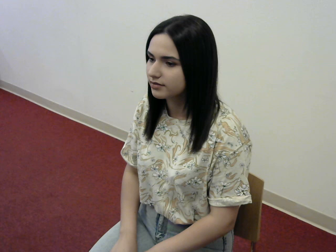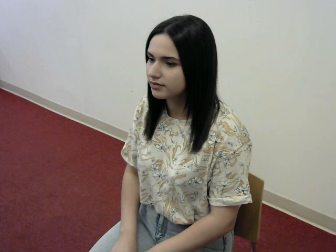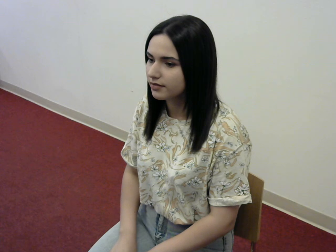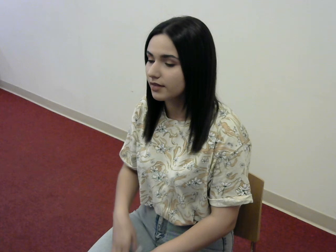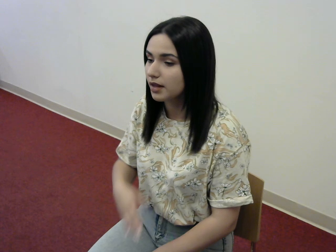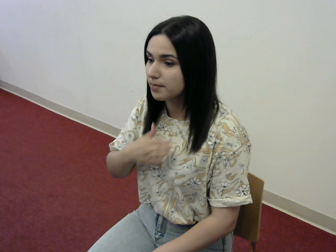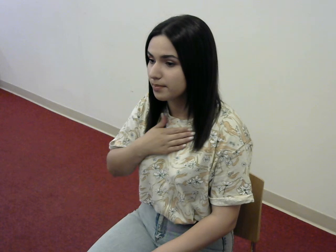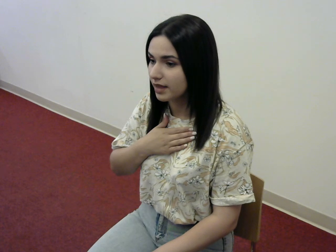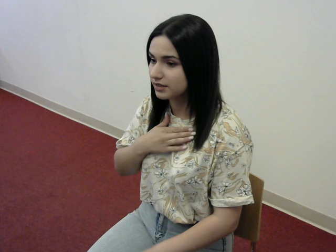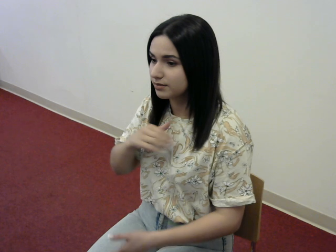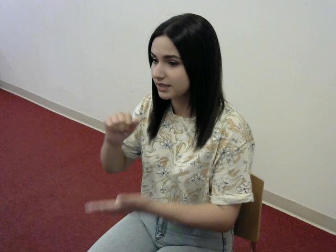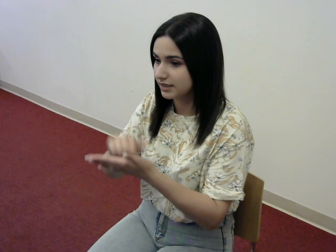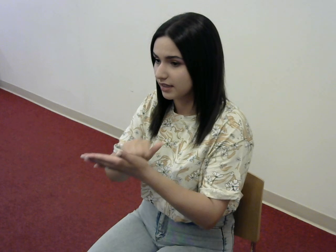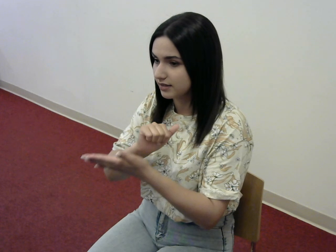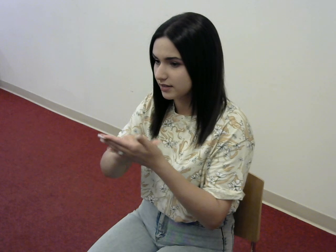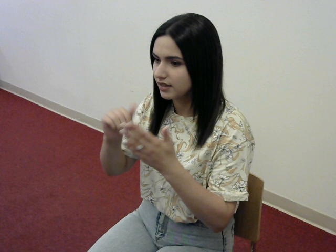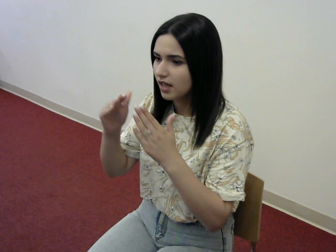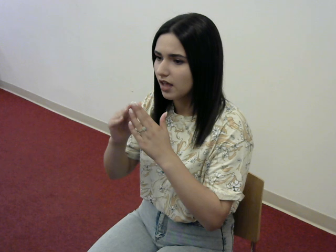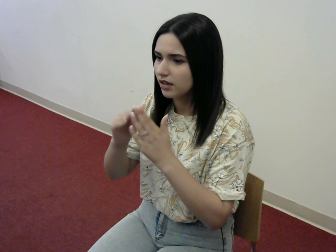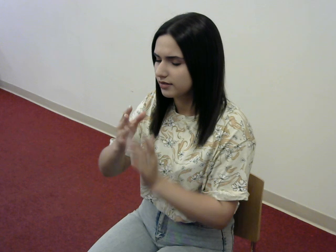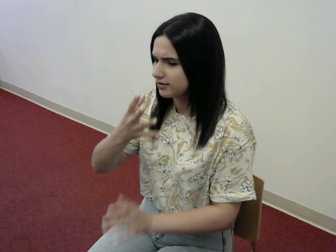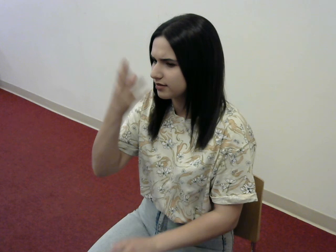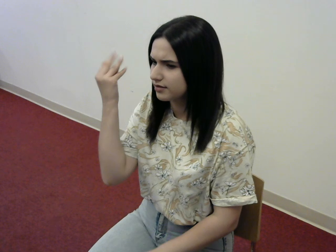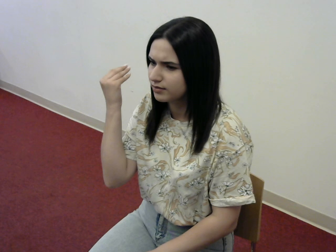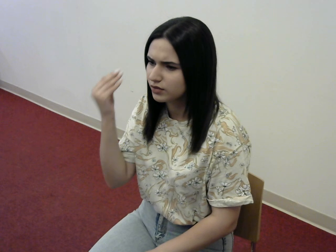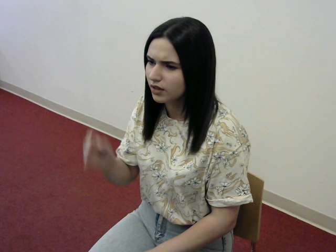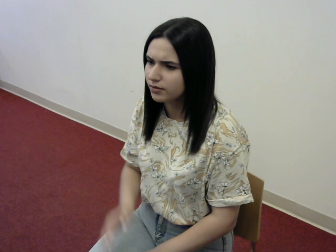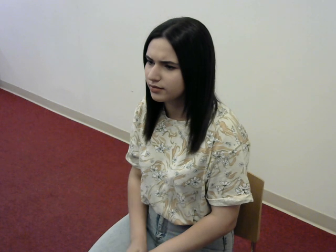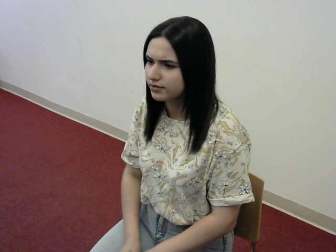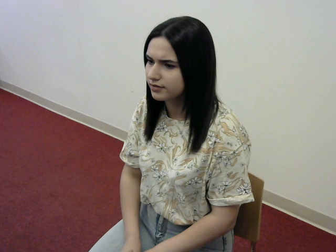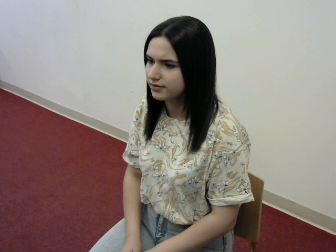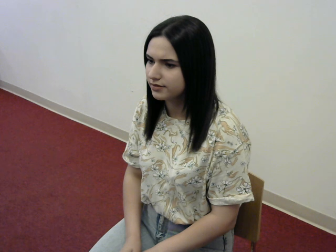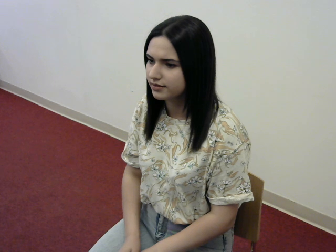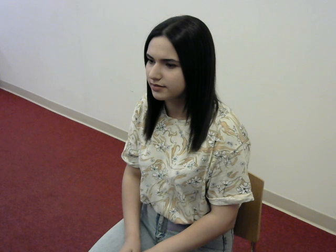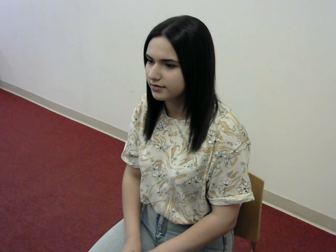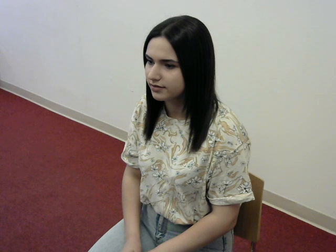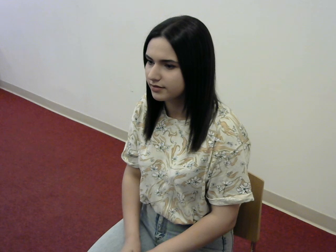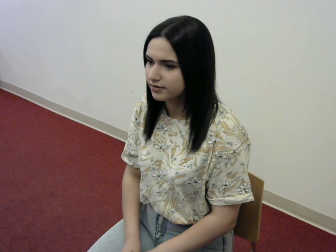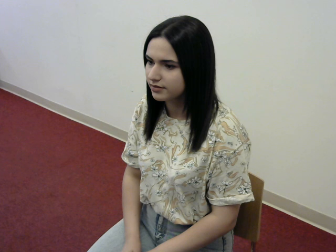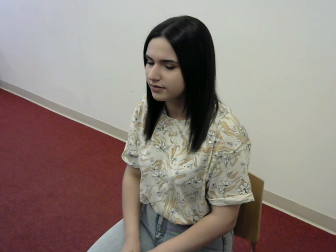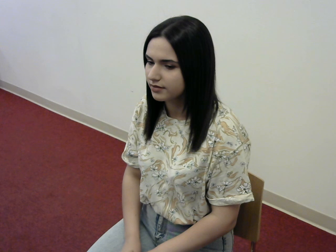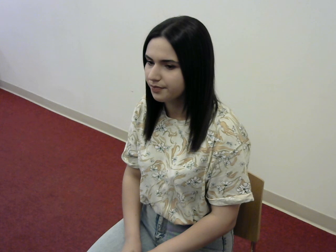Mən sənədlərimi evdə unutmuşam